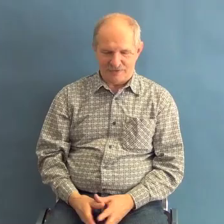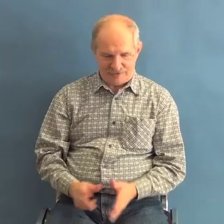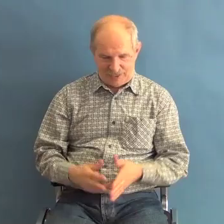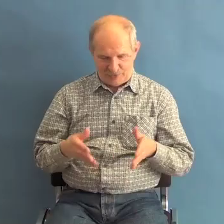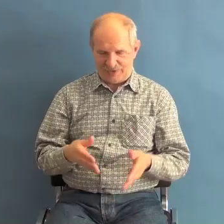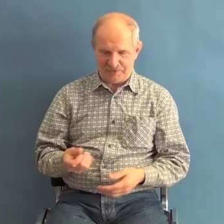Na ulicy.